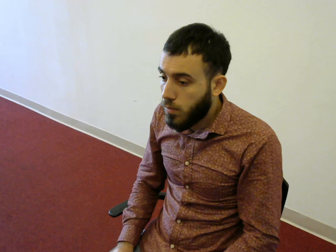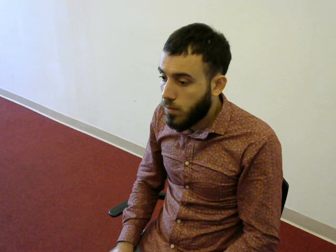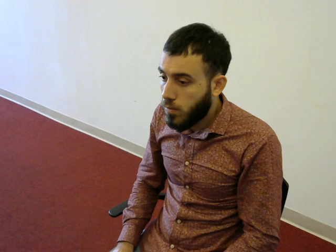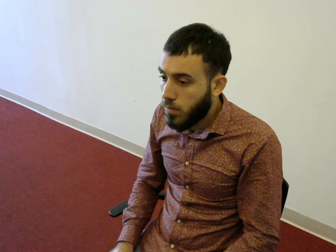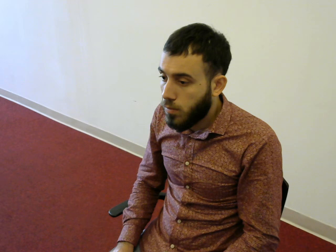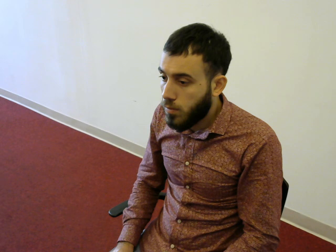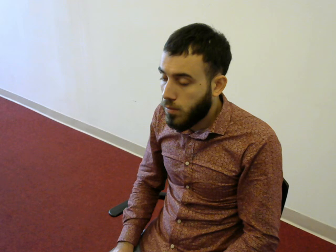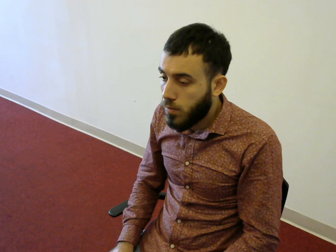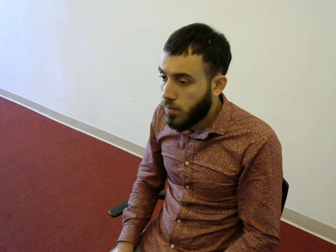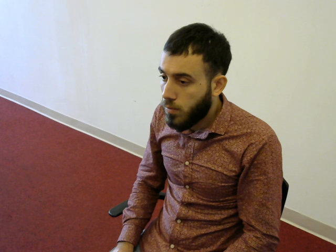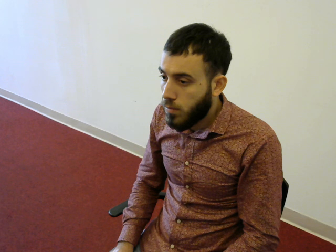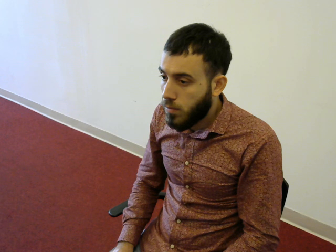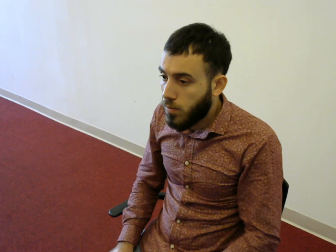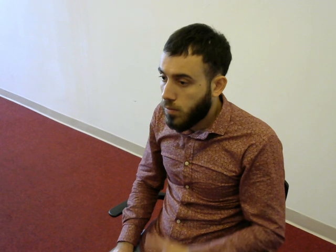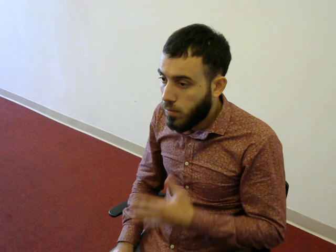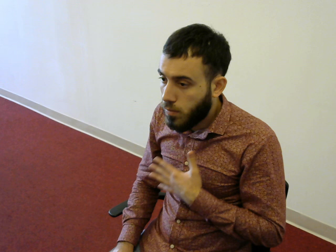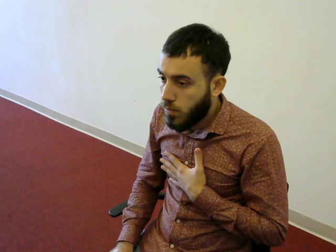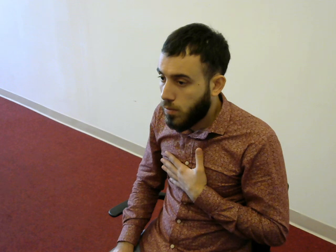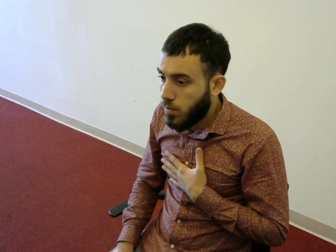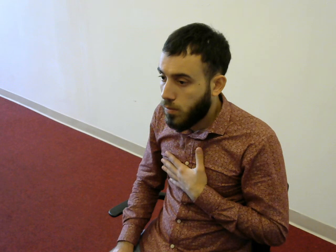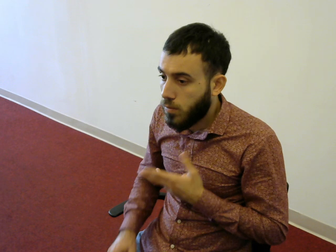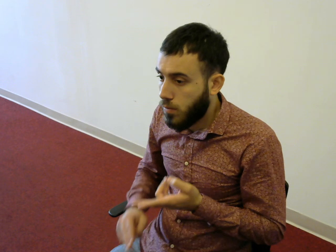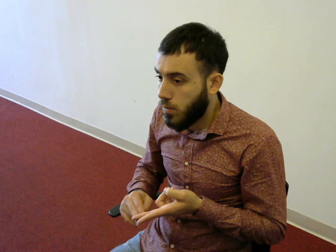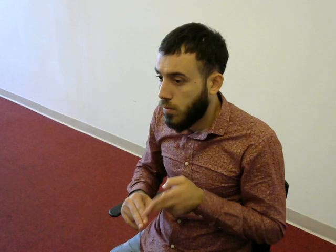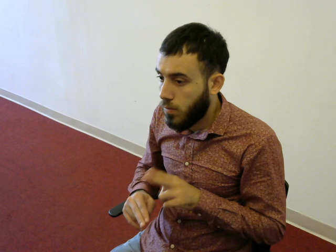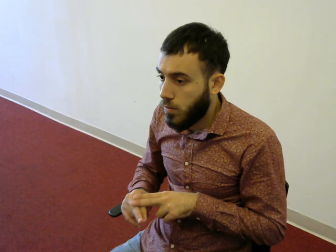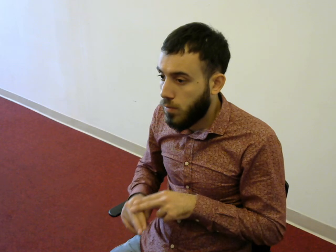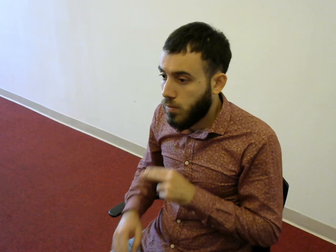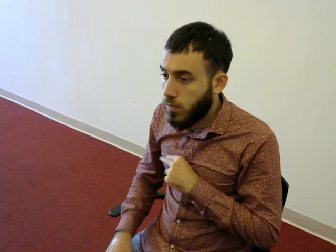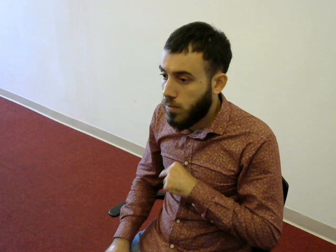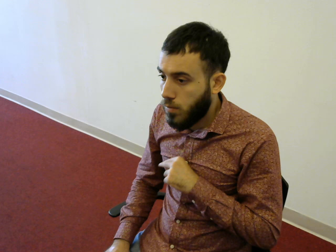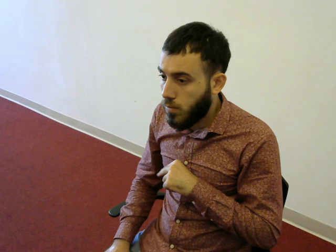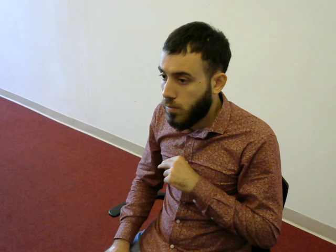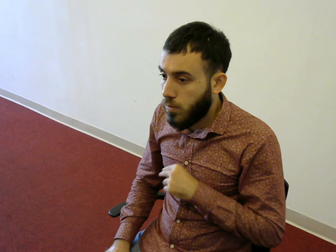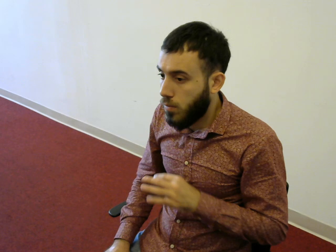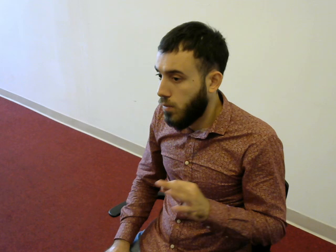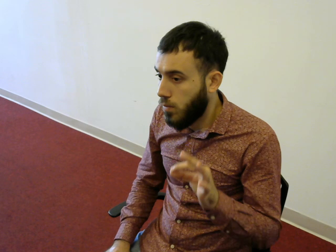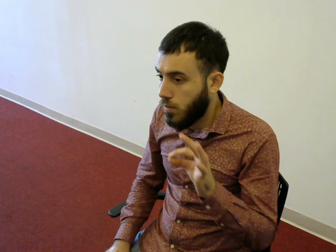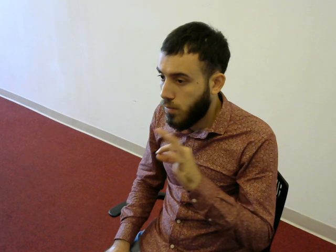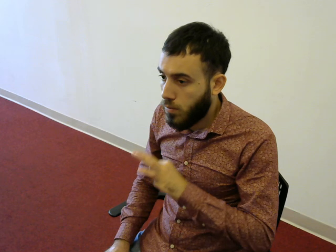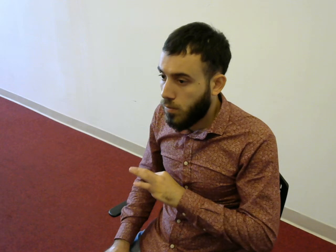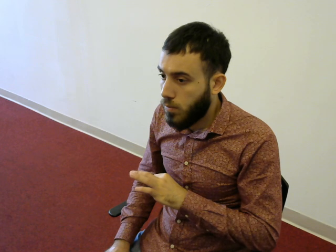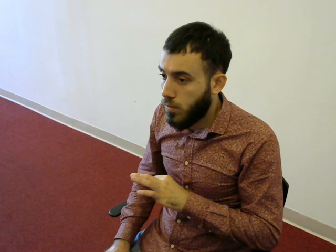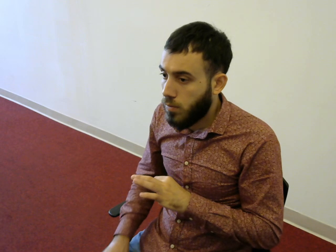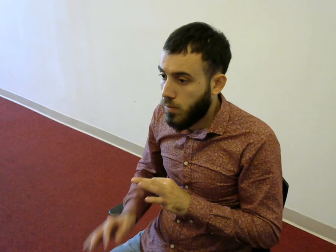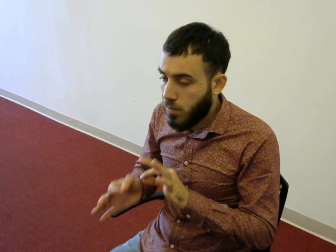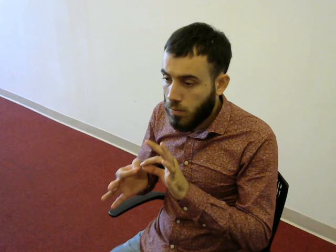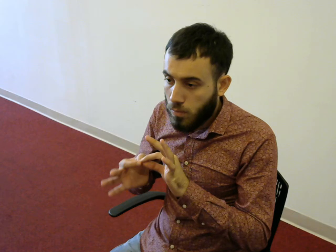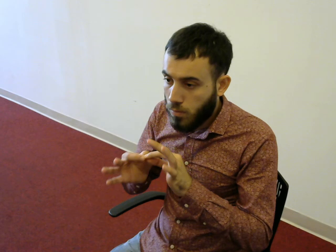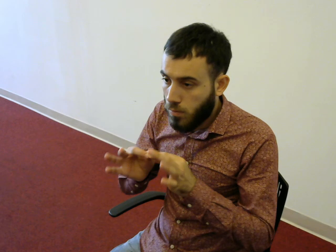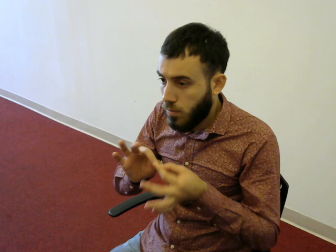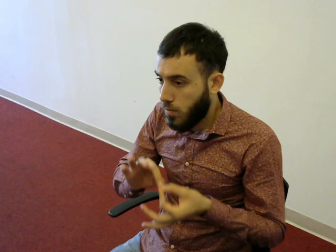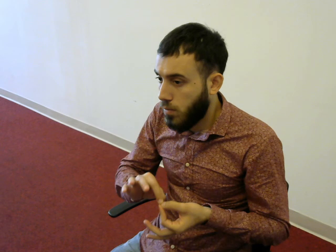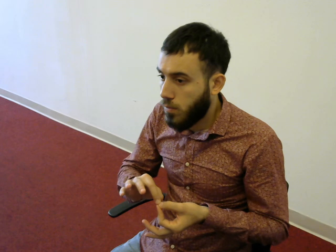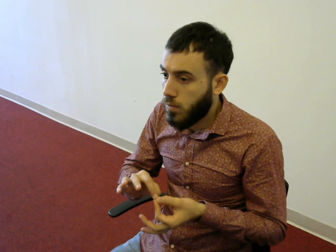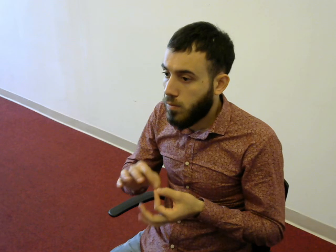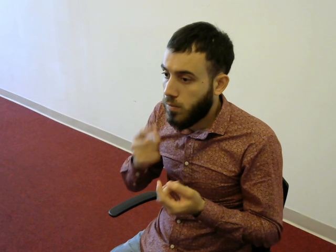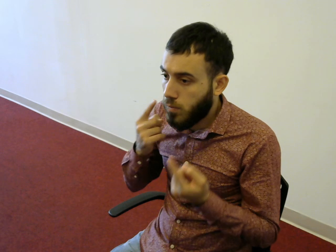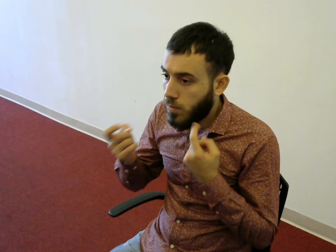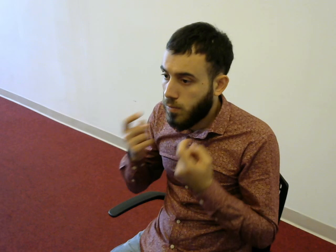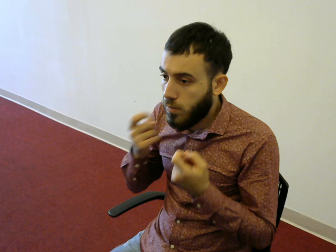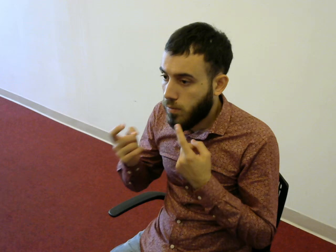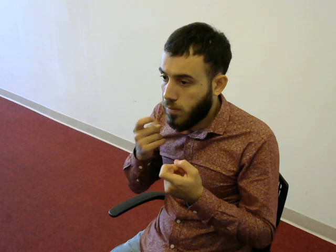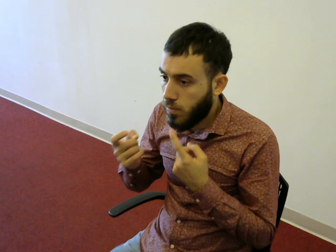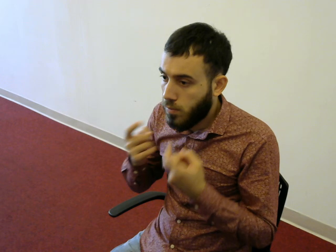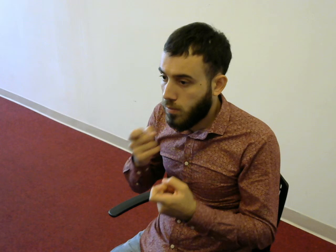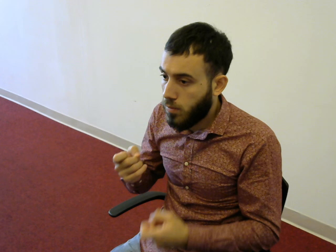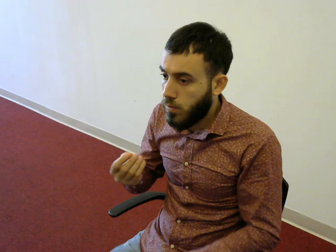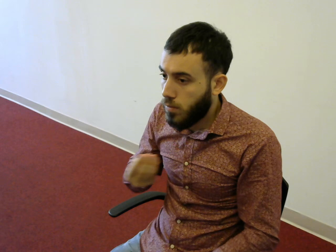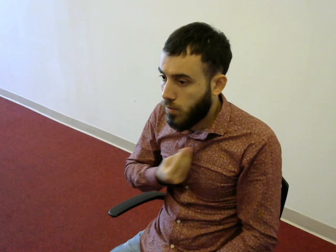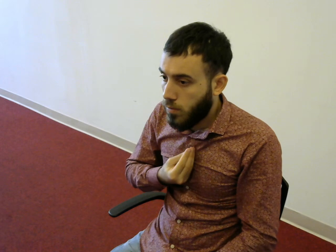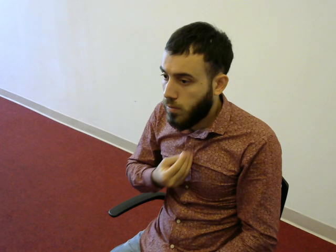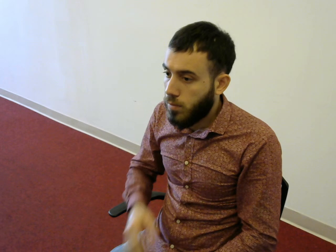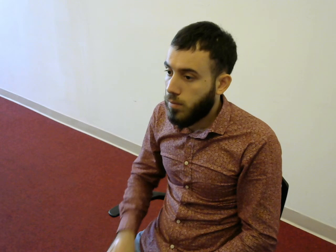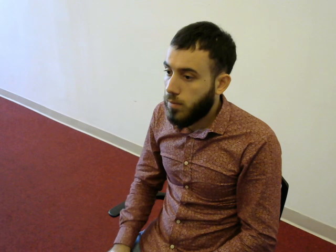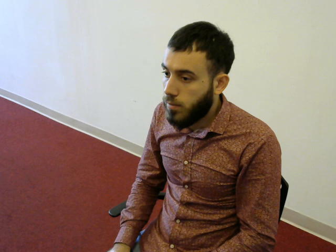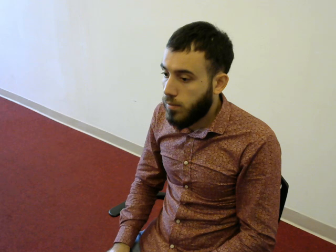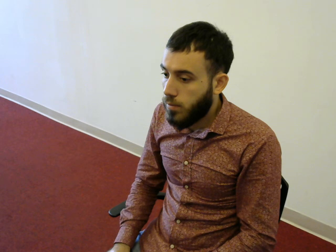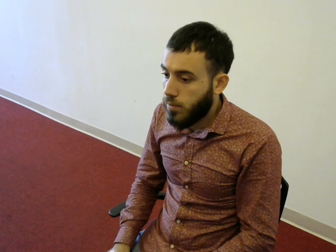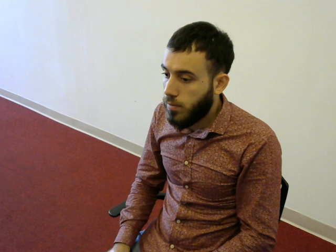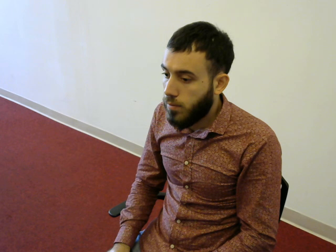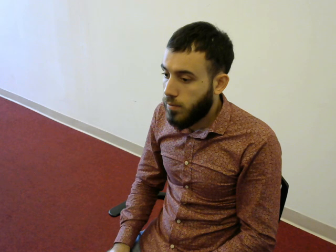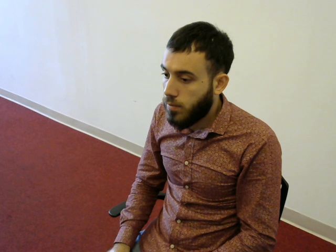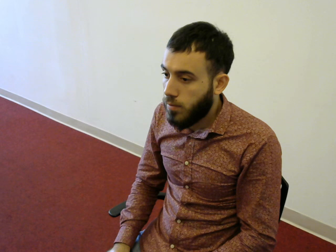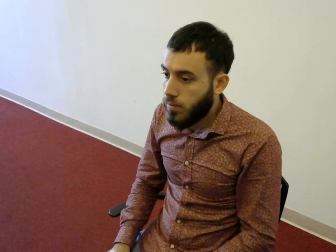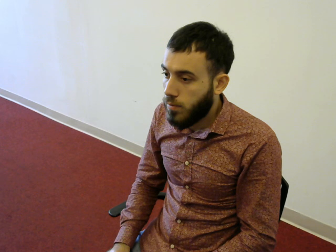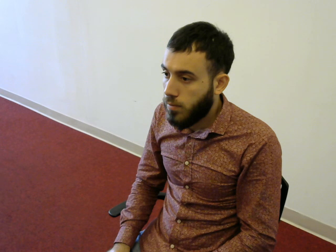Mənə bu iş haqqında ətraflı məlumat verin